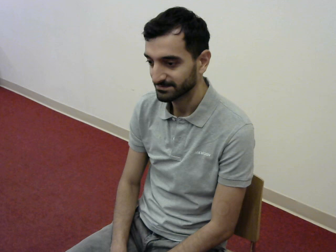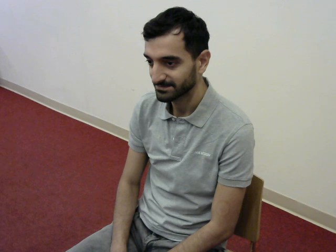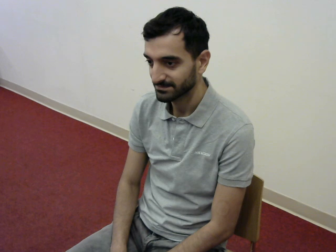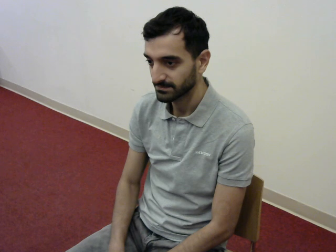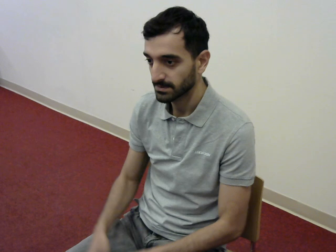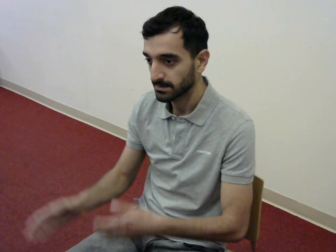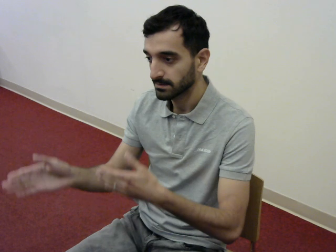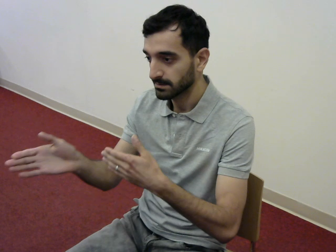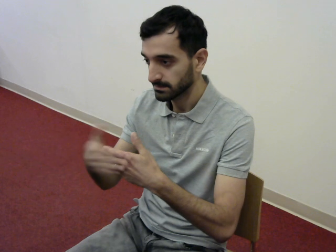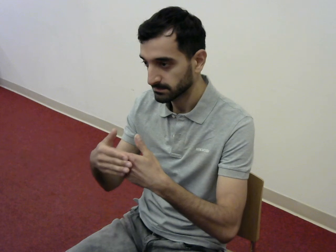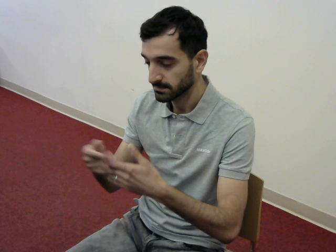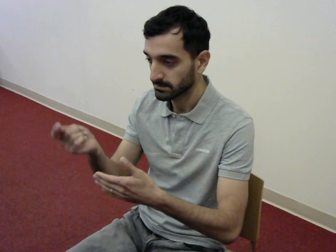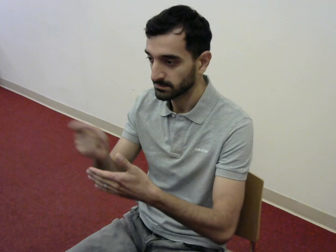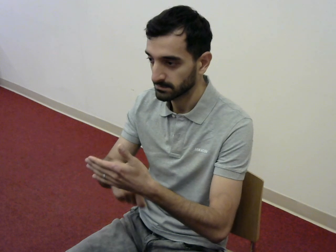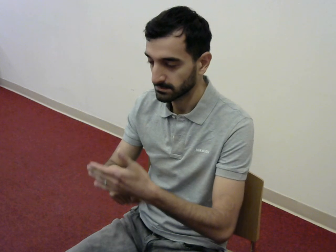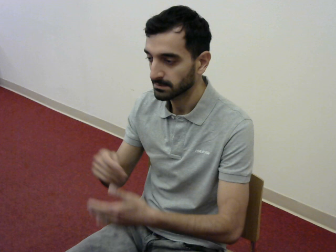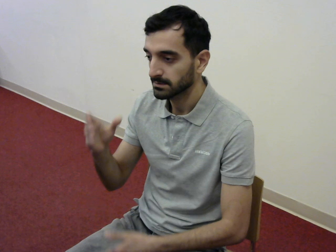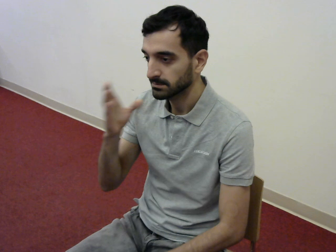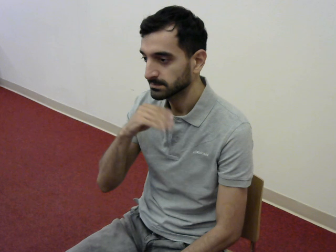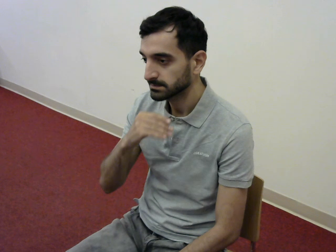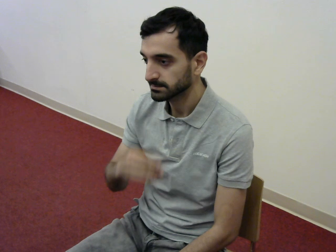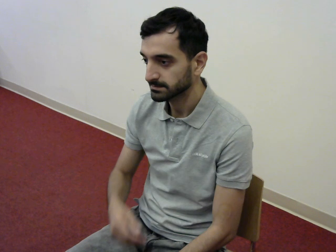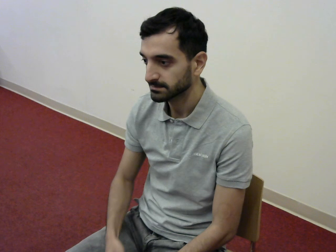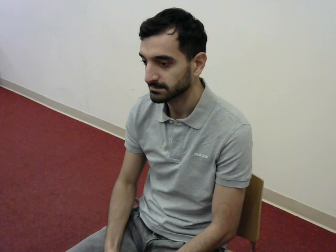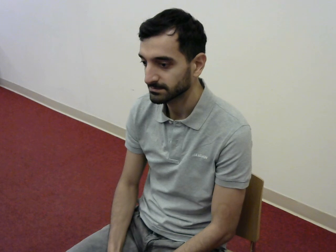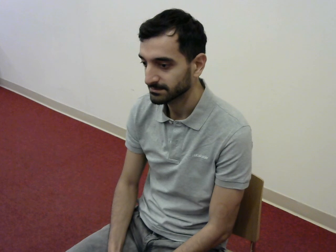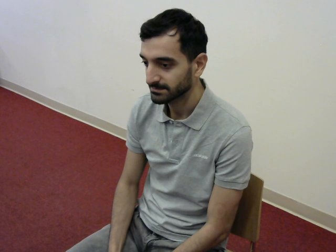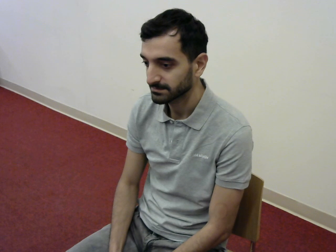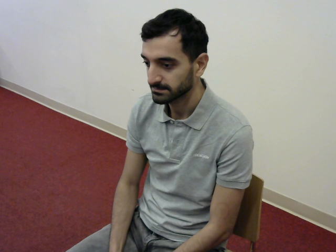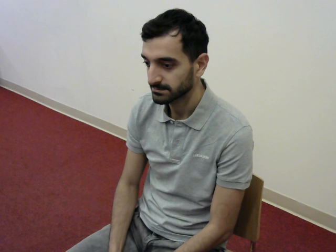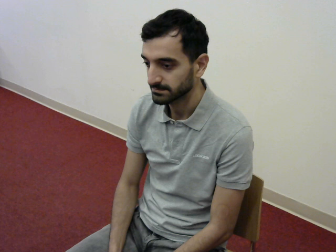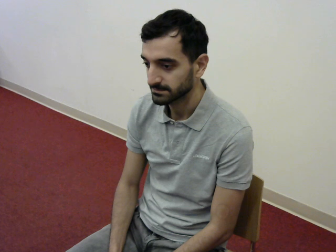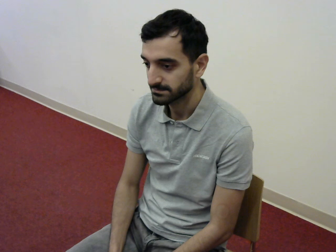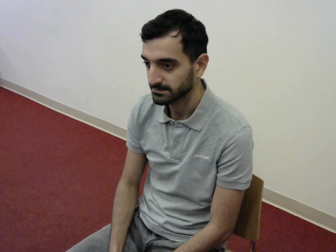Qapını bağlaya bilərsinizmi?